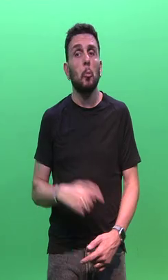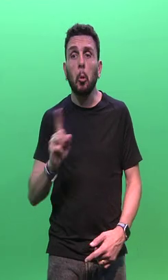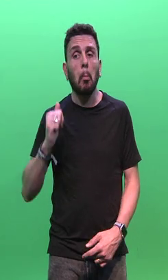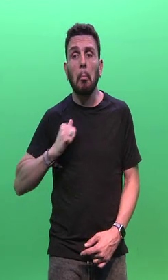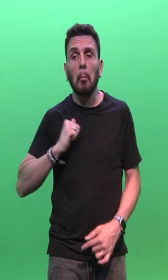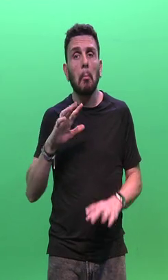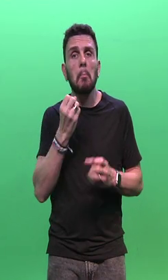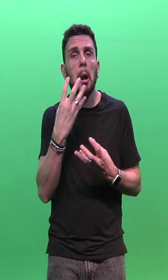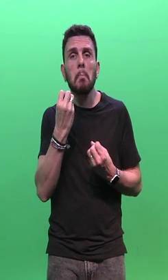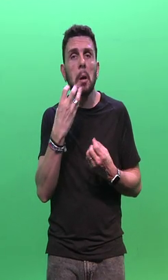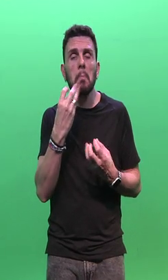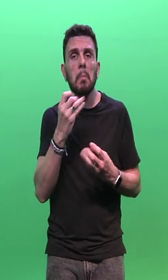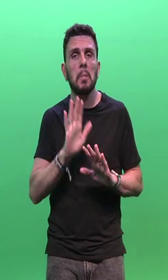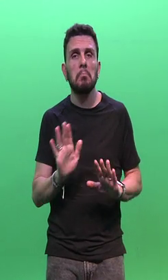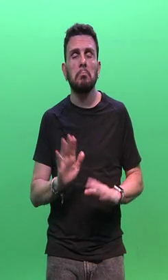No tinc diarrea, estic bé.